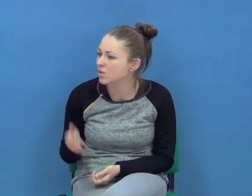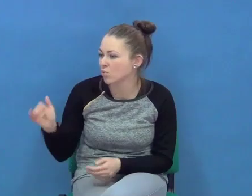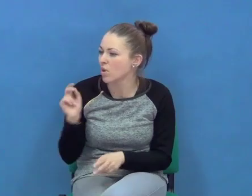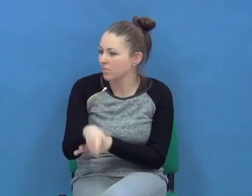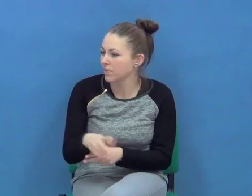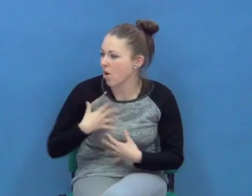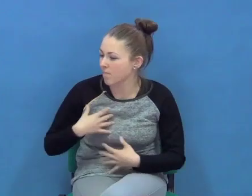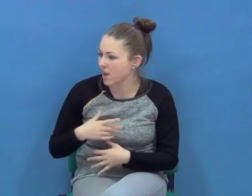Można iść się kąpać.